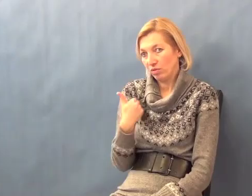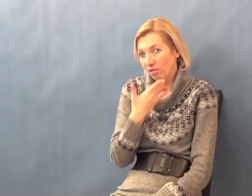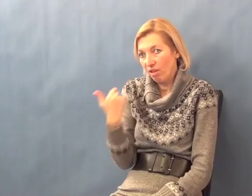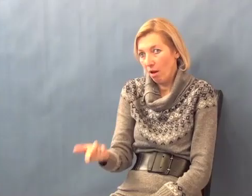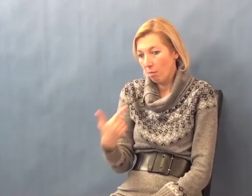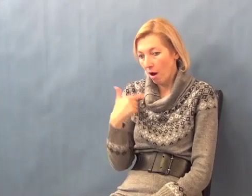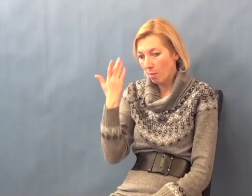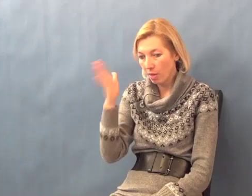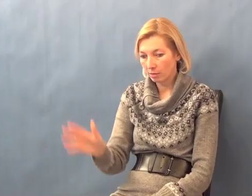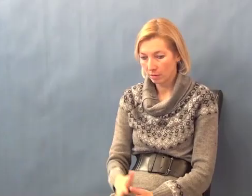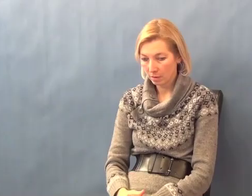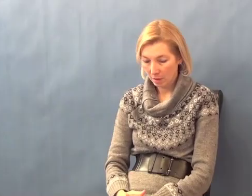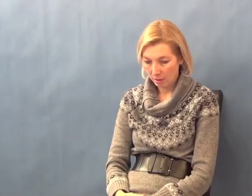W Polsce tego nie ma, ja nie znam.